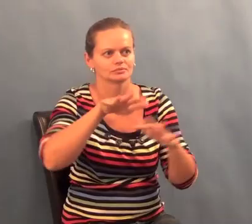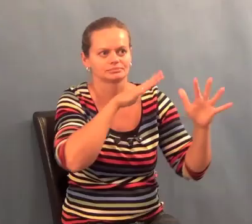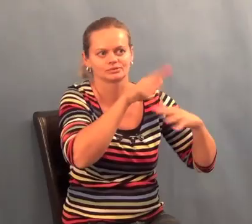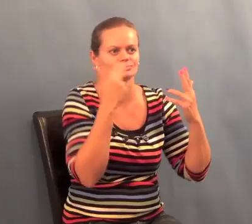Zrobił się bałagan.